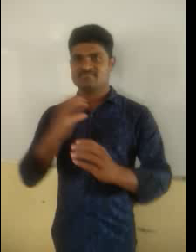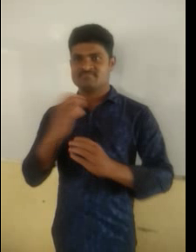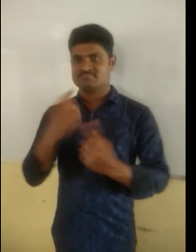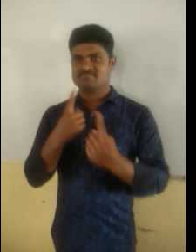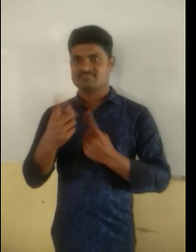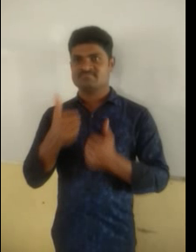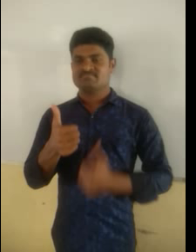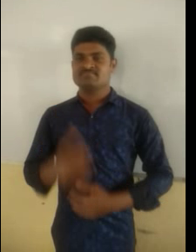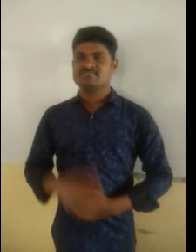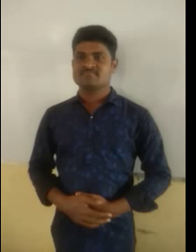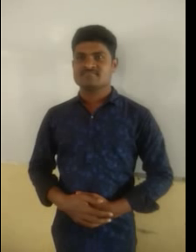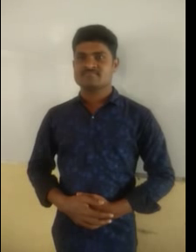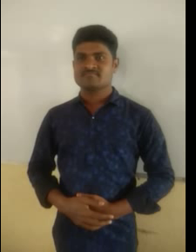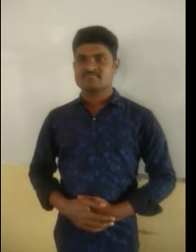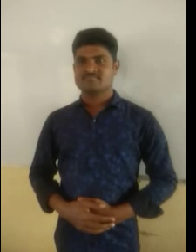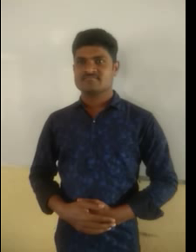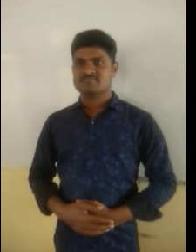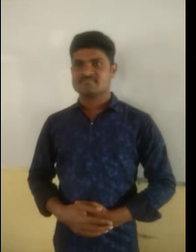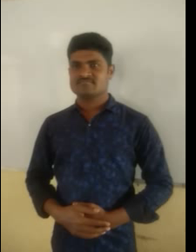it was nice chatting with you